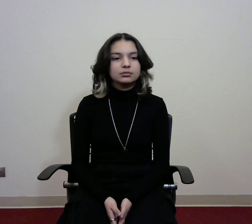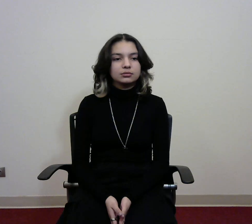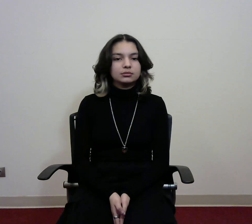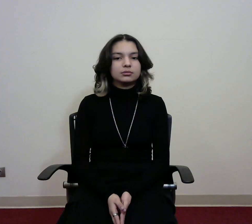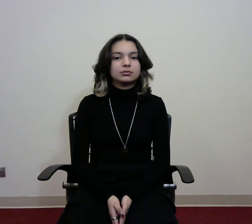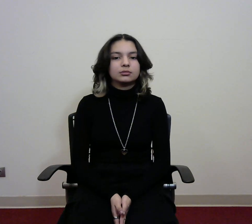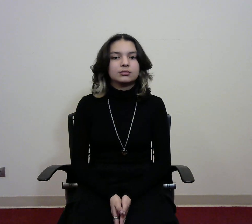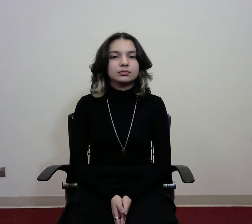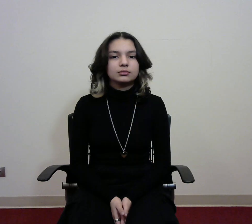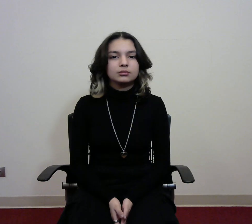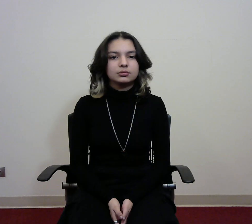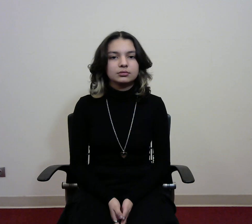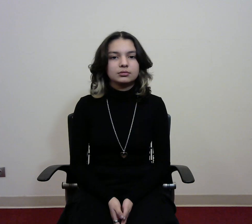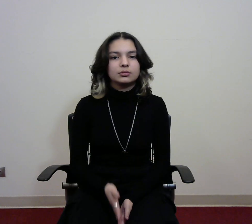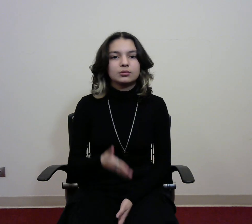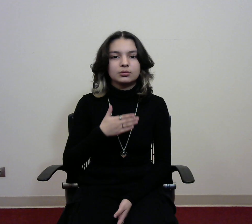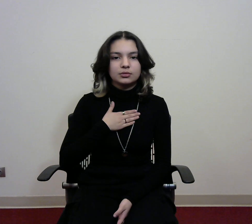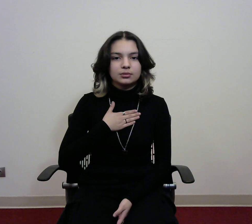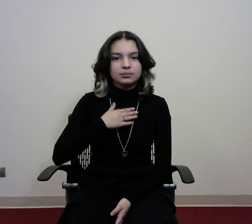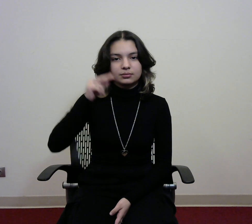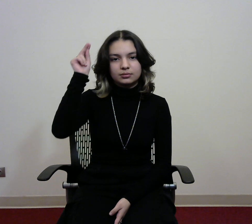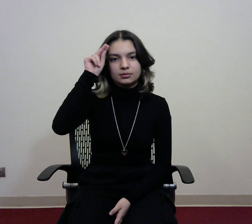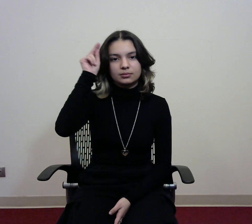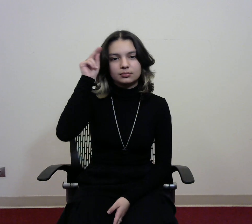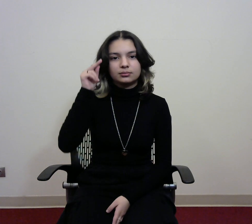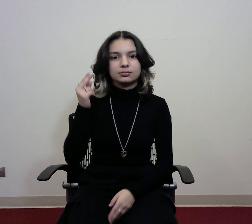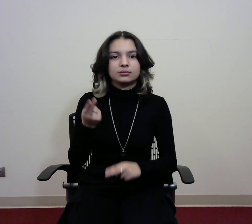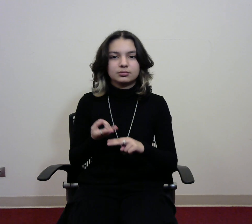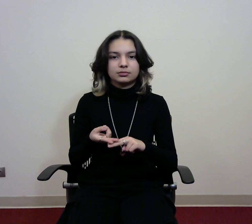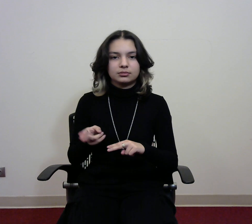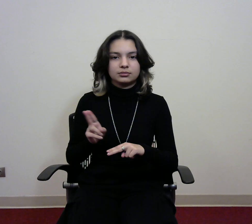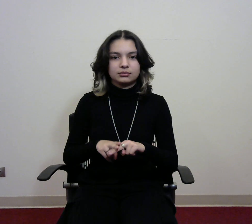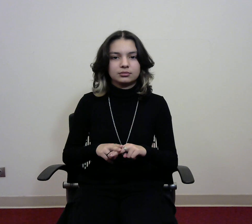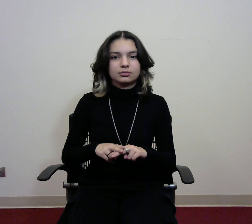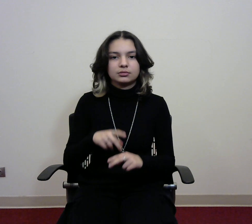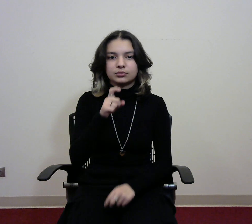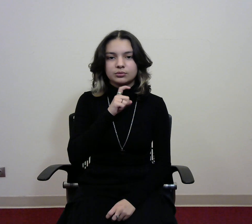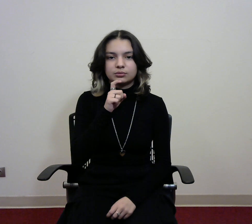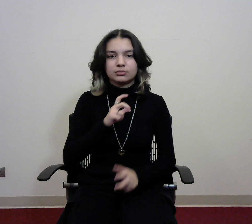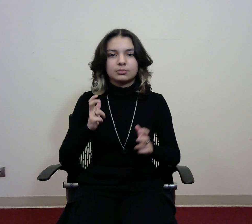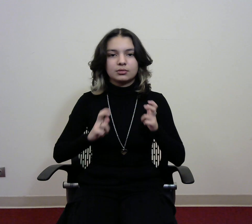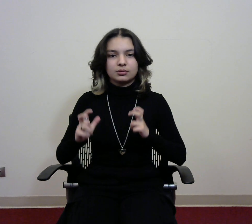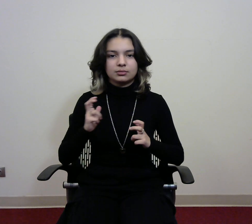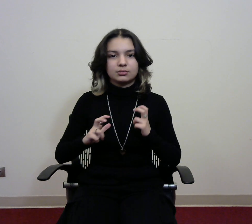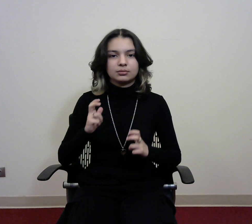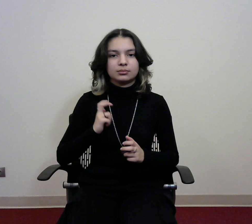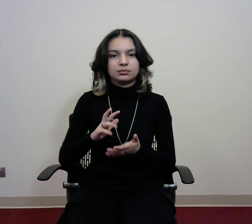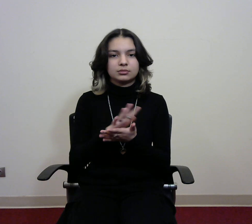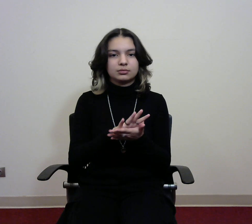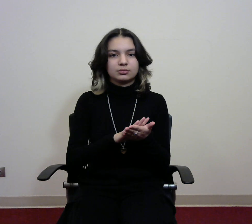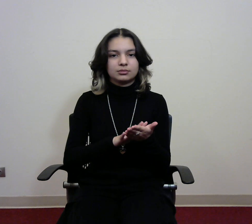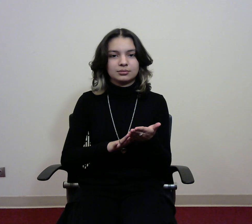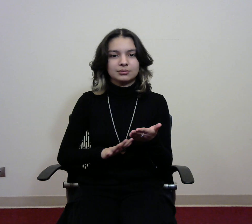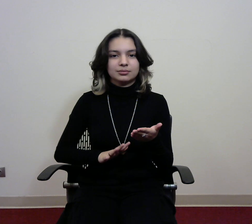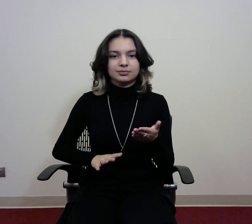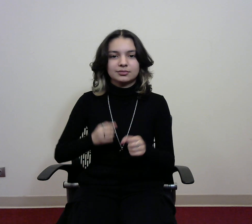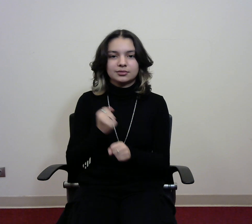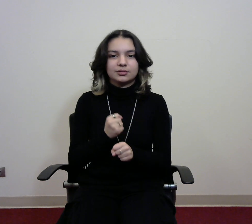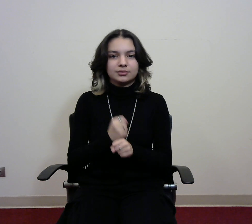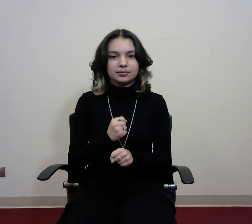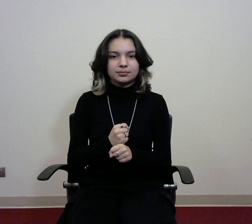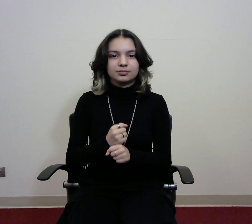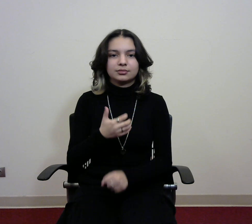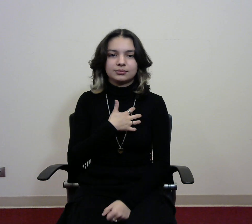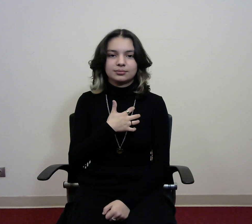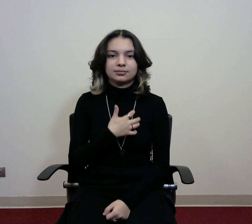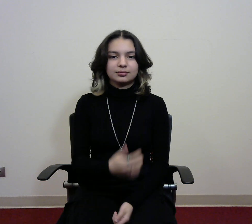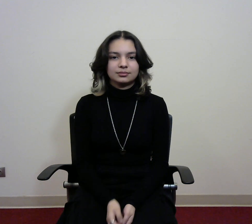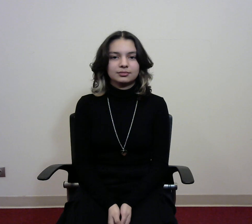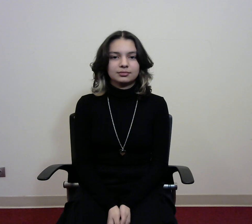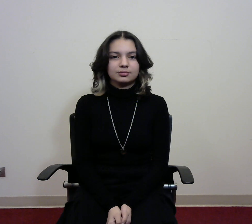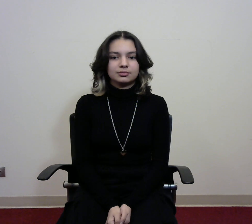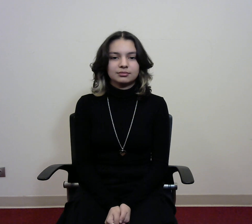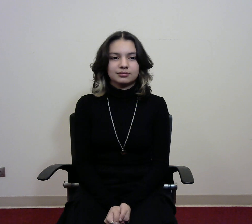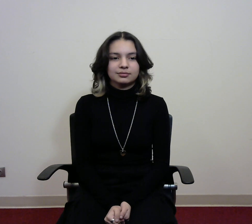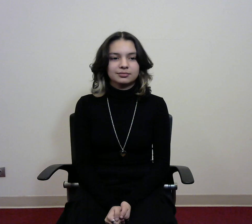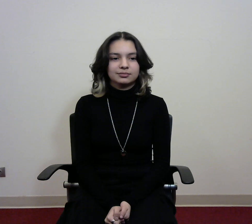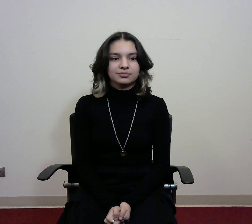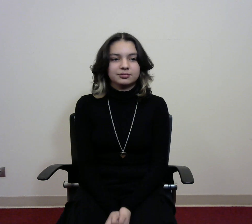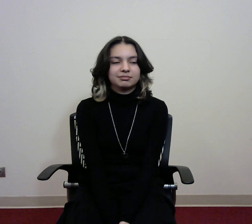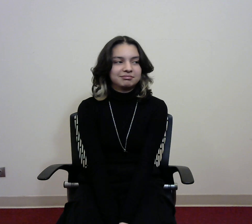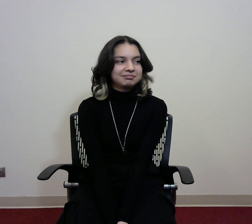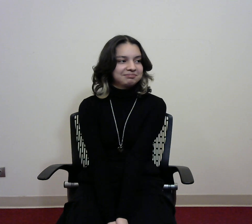Mən təhsilimi bu universitetdə davam etmək istəyirəm